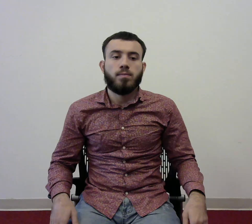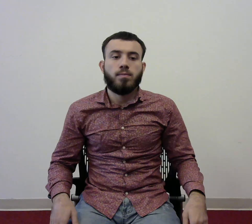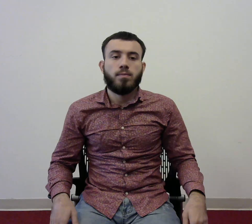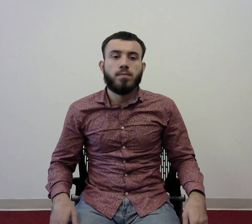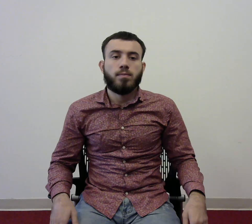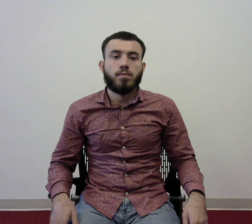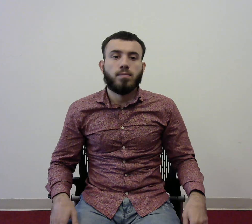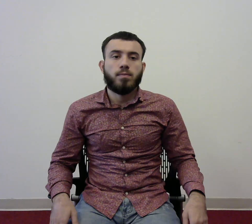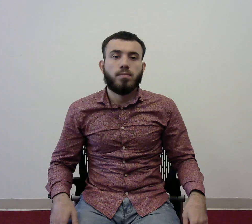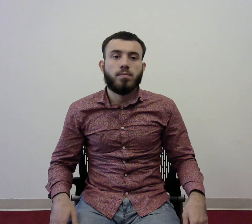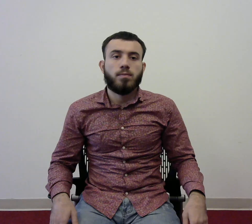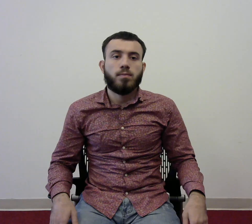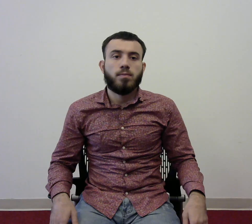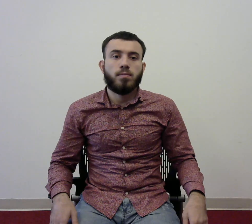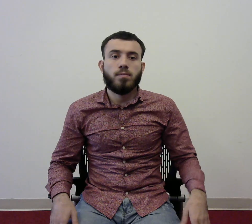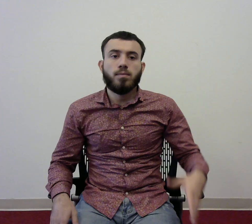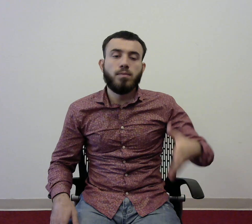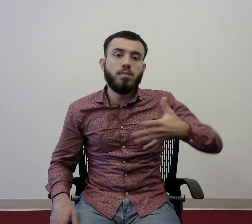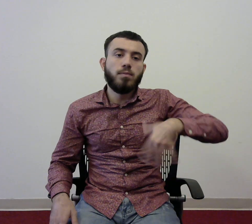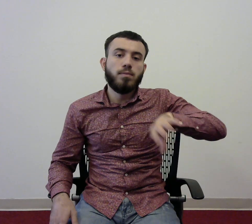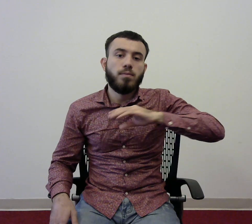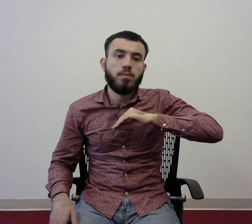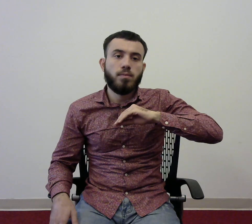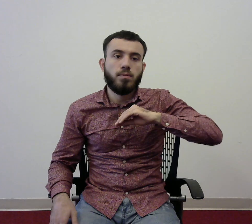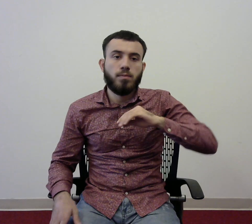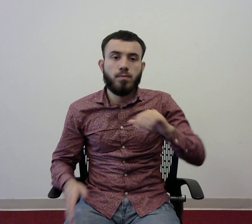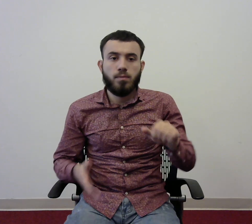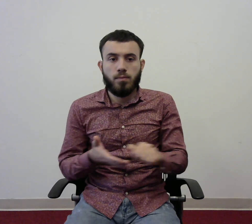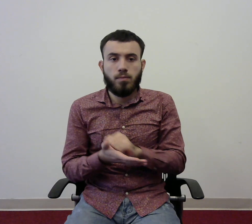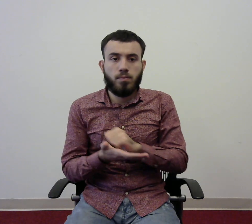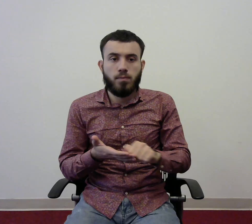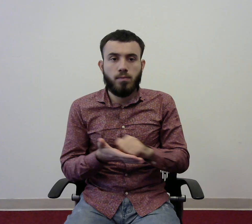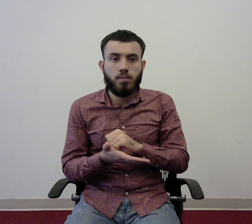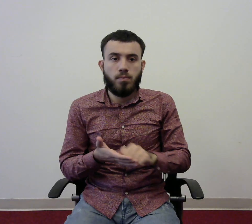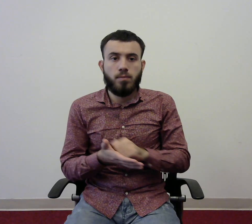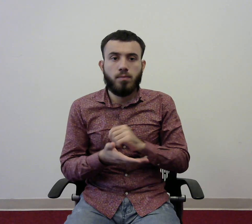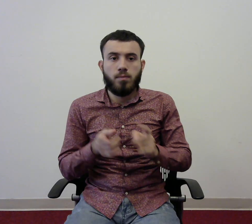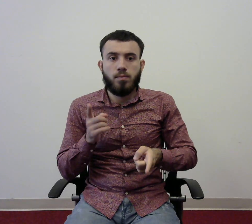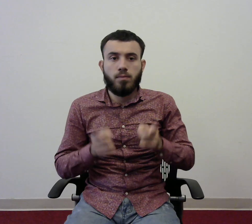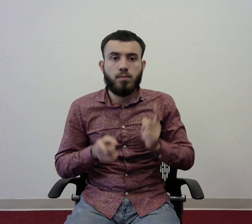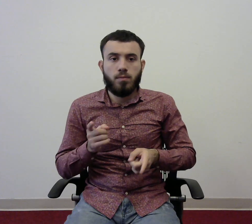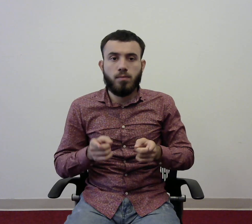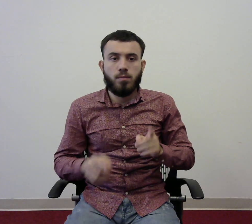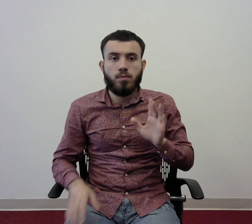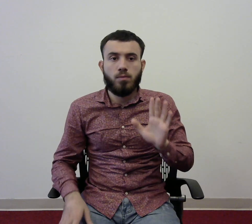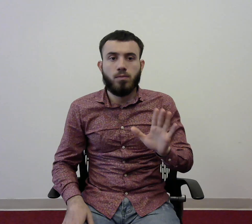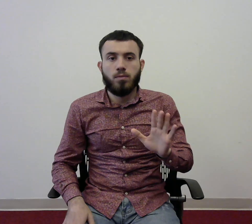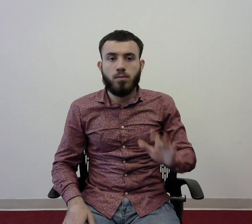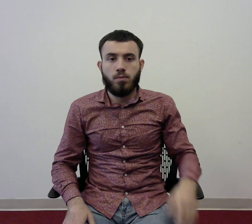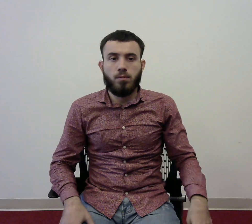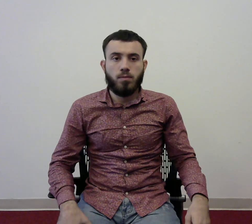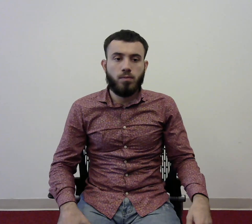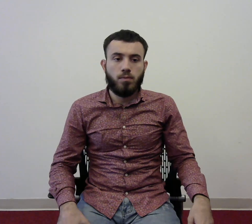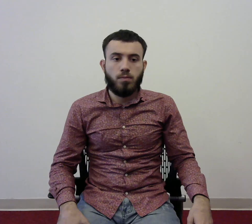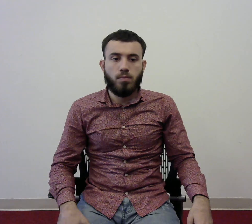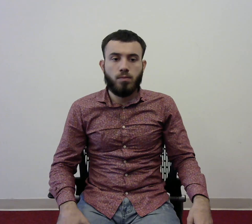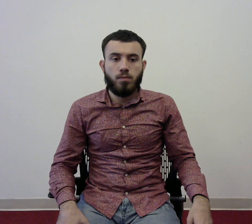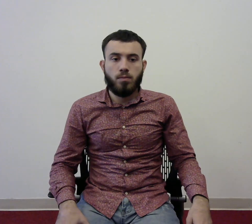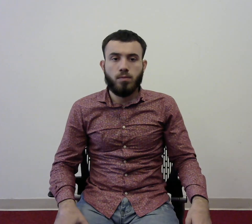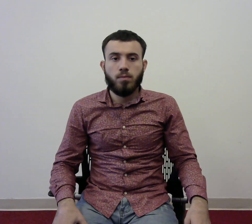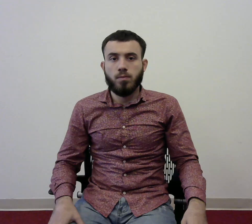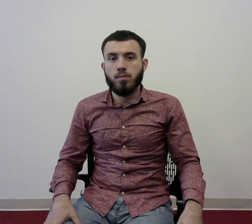Bütün sənədlərin əsli olmalıdır